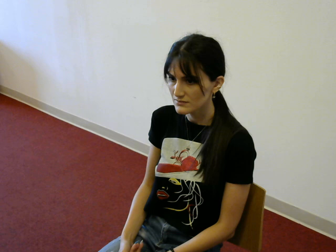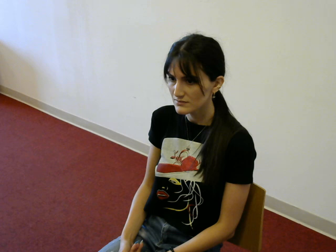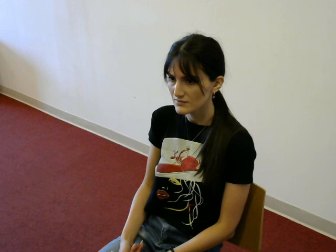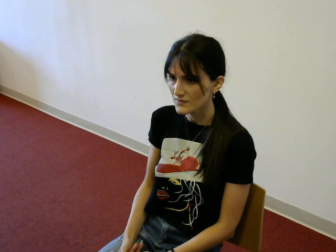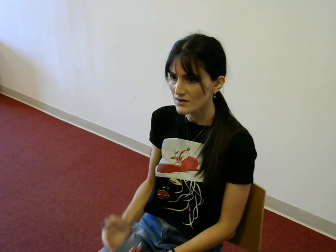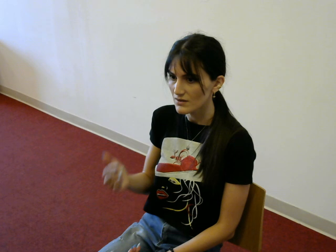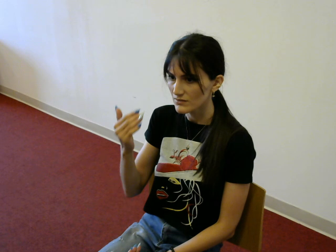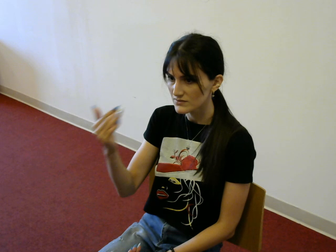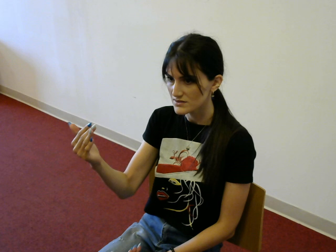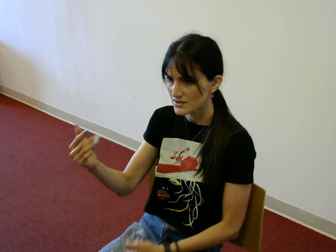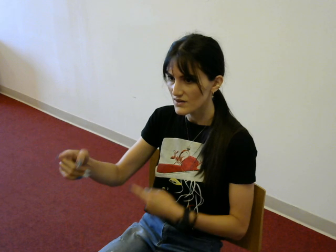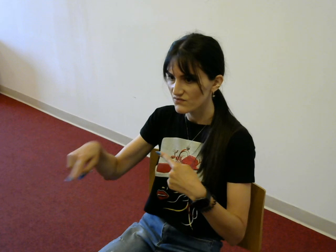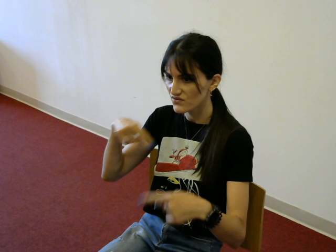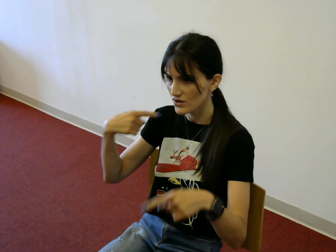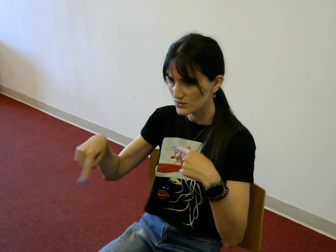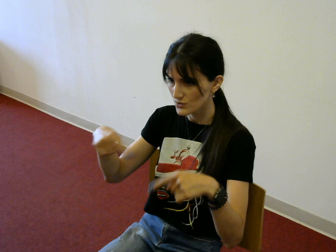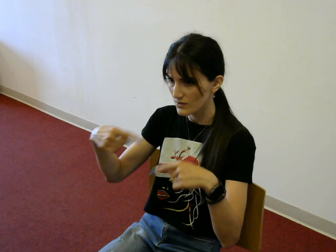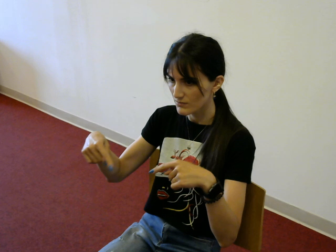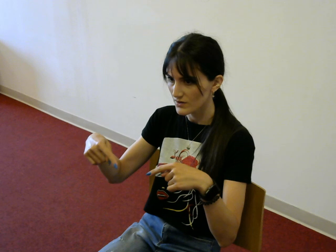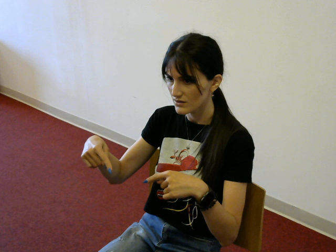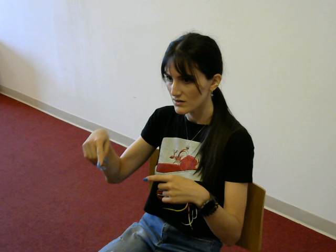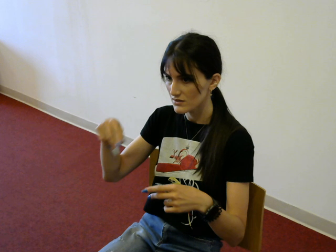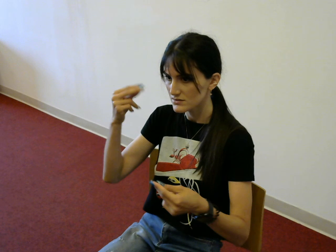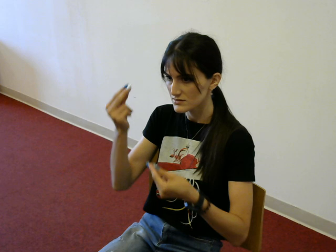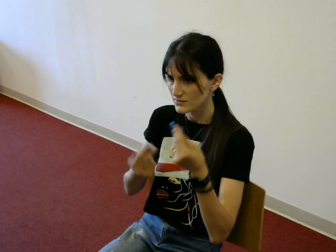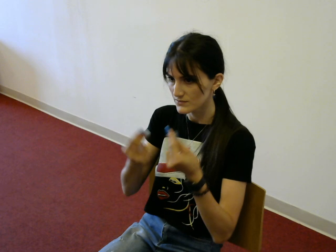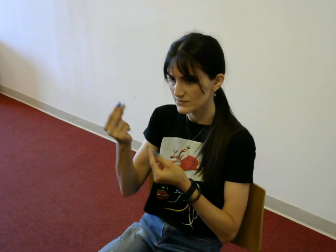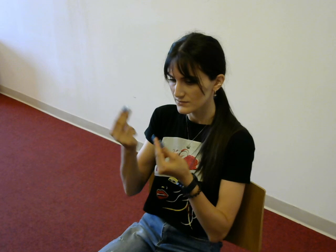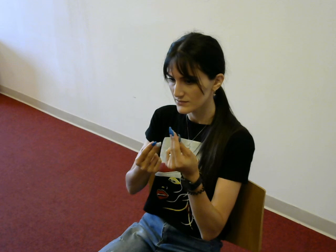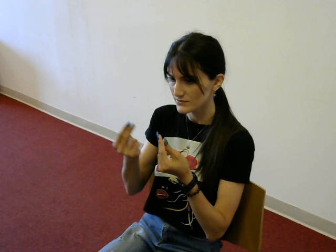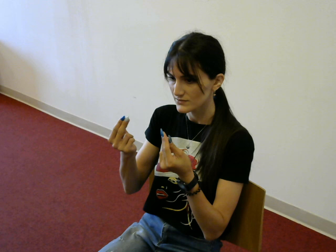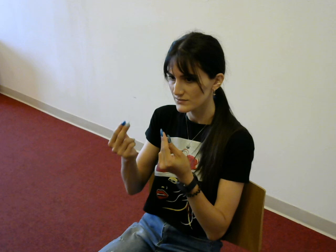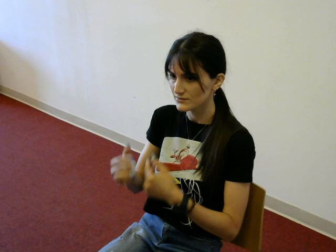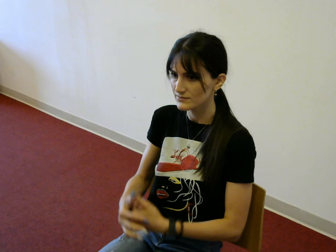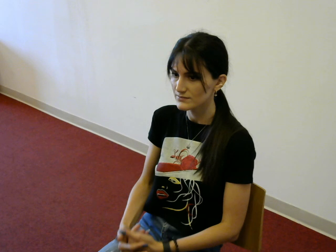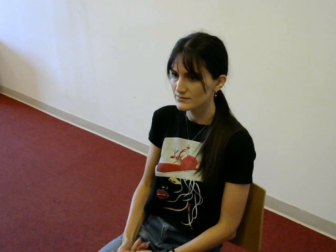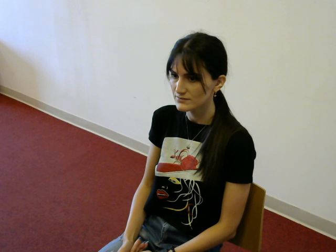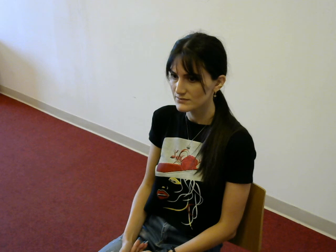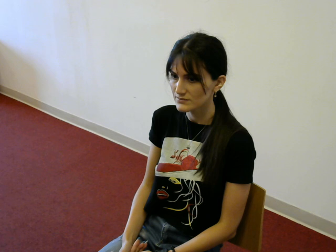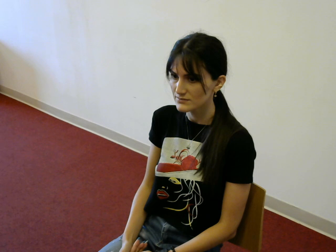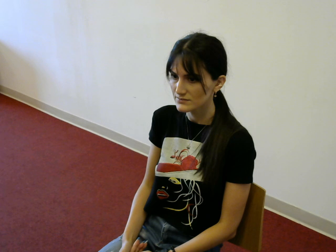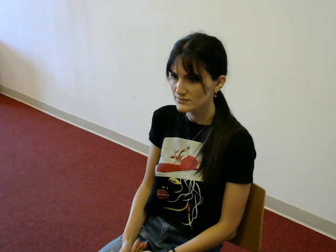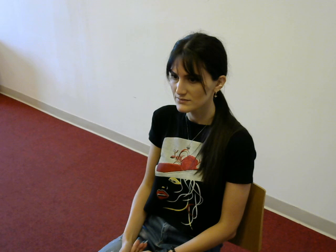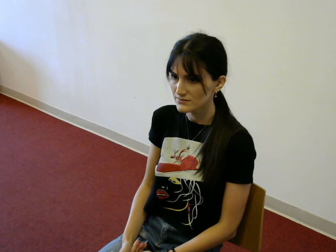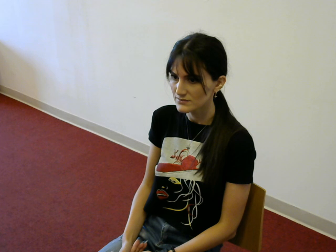Siz futbol oynayırsınız?